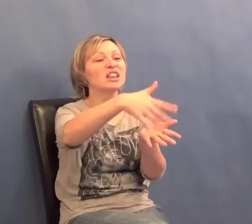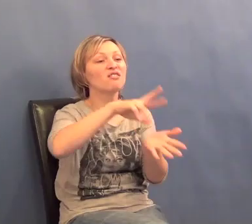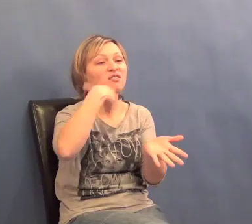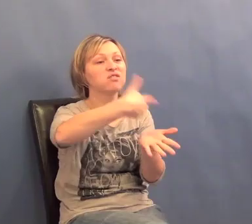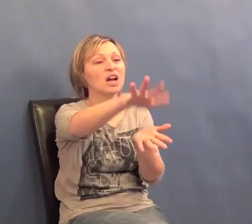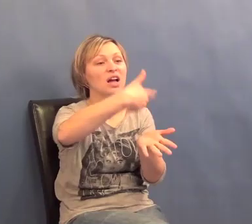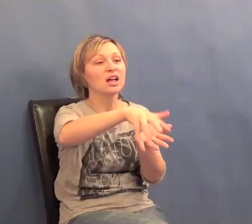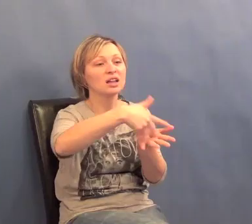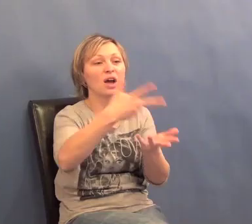Wydatki na wodę.